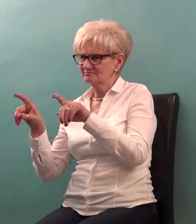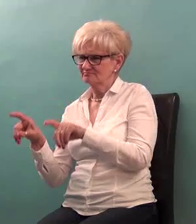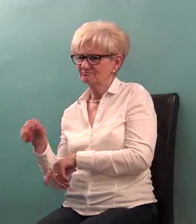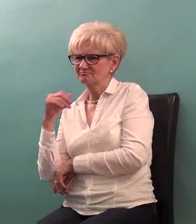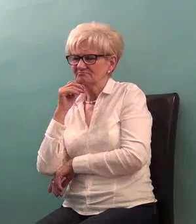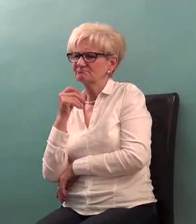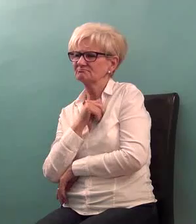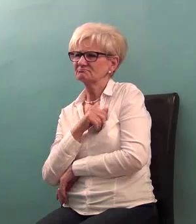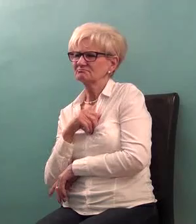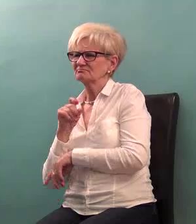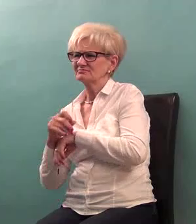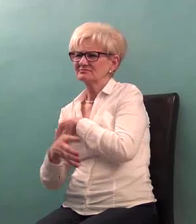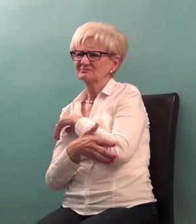Są smutni, bo są biedni.